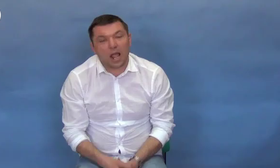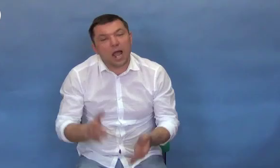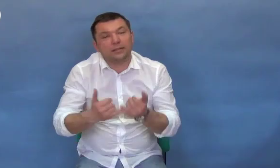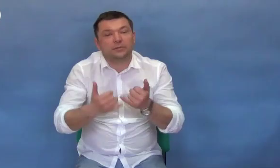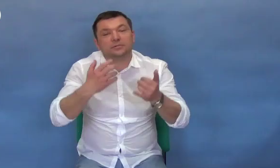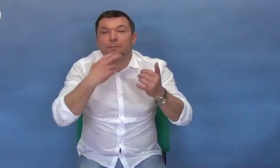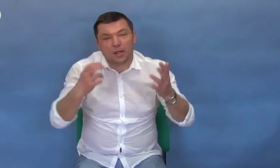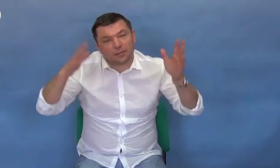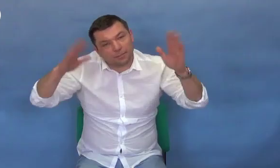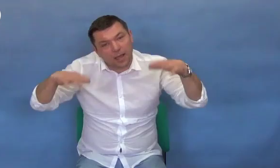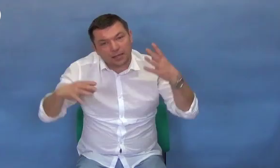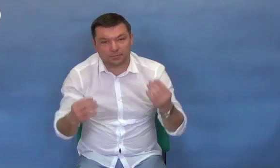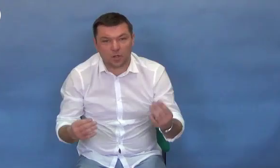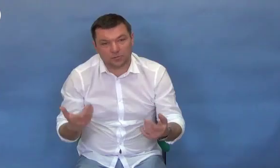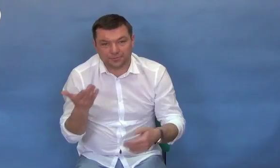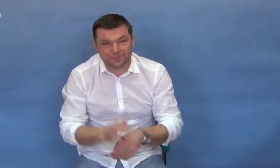Prąd jest niebezpieczny, jeśli pada deszcz i jest mokro.